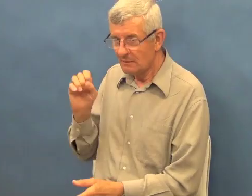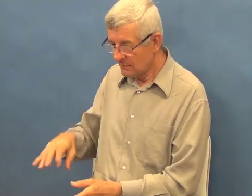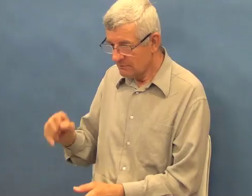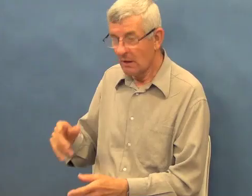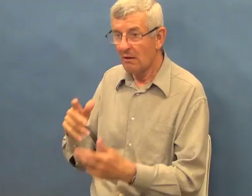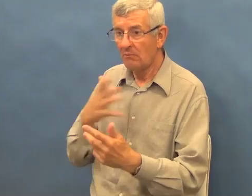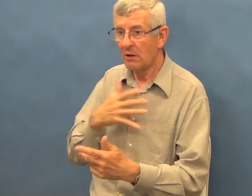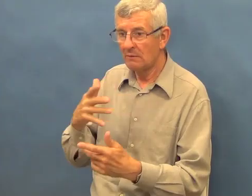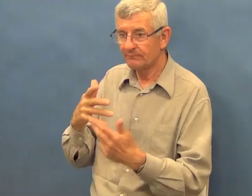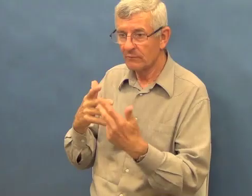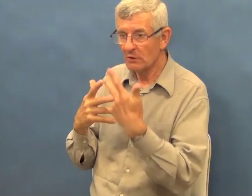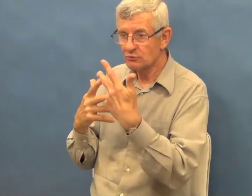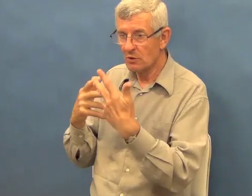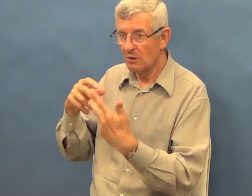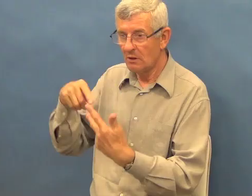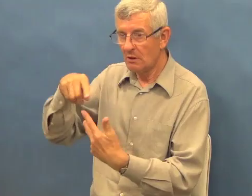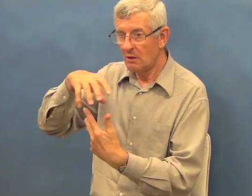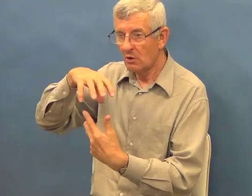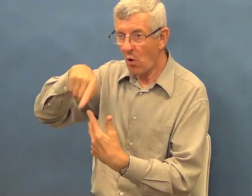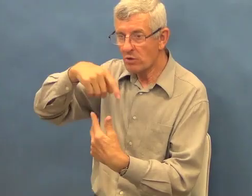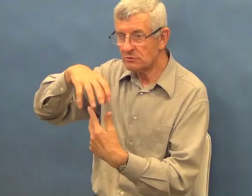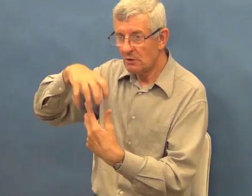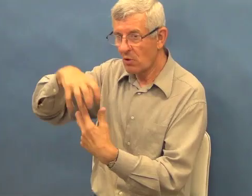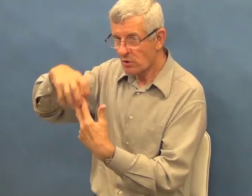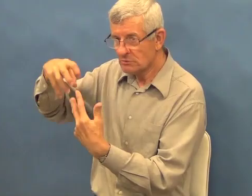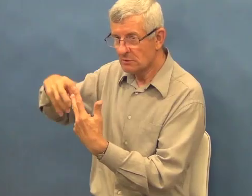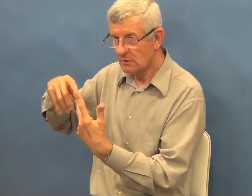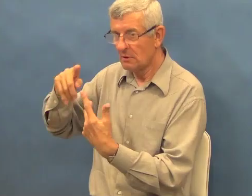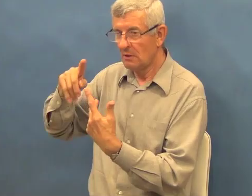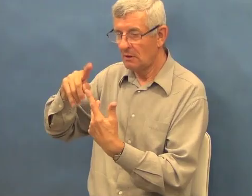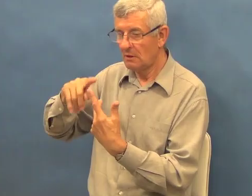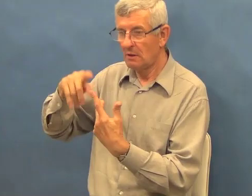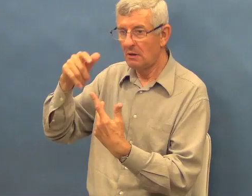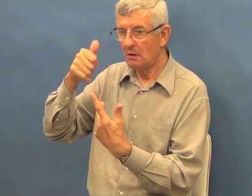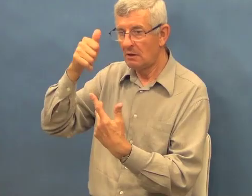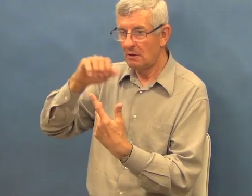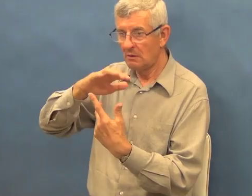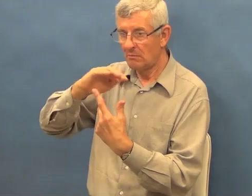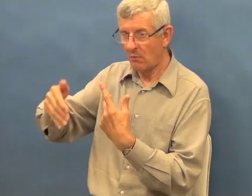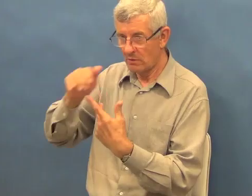Ma trzy kosze. Z tych trzech jeden jest pełny.